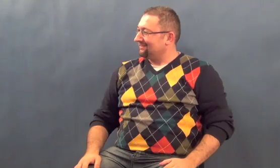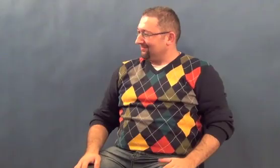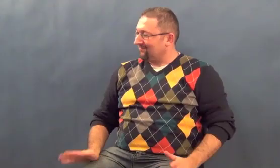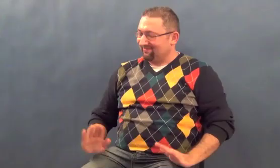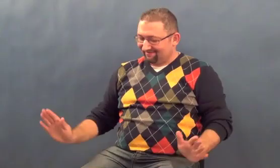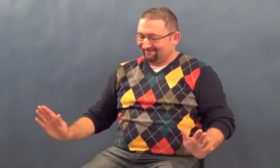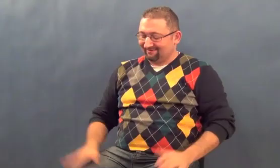Koniec.